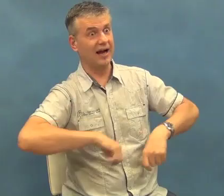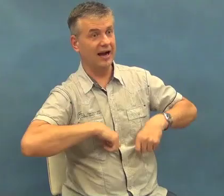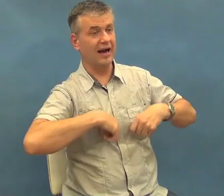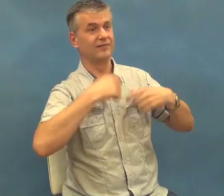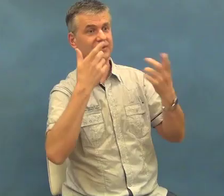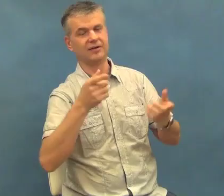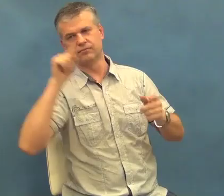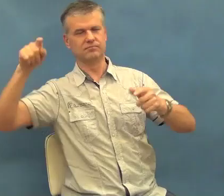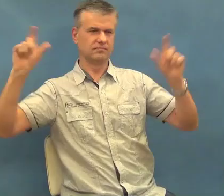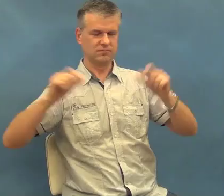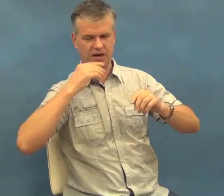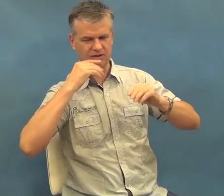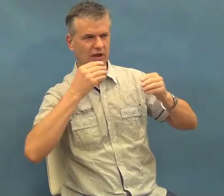Na dole była impreza, jedzenie, wszyscy tam siedzieli.